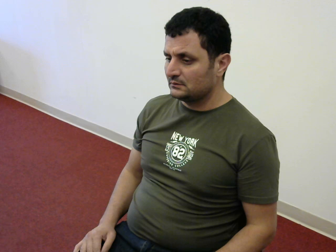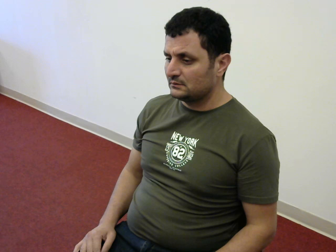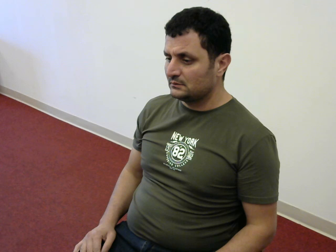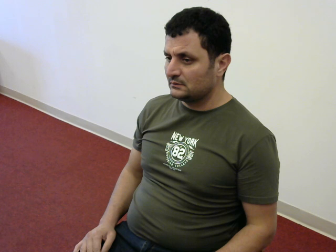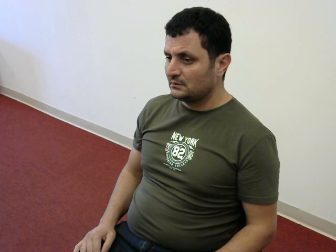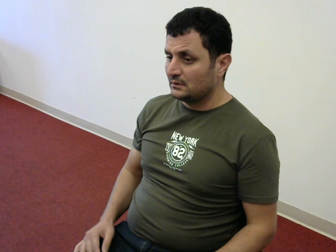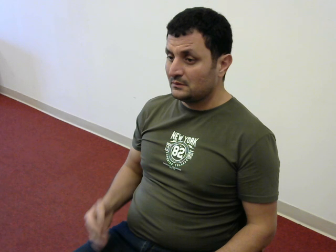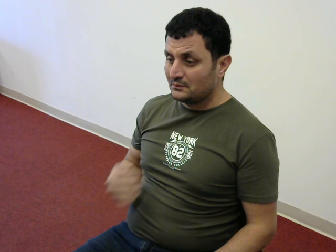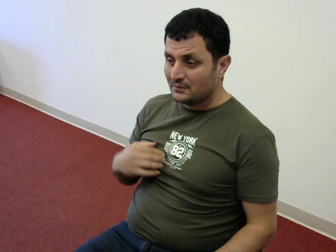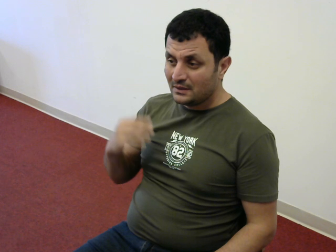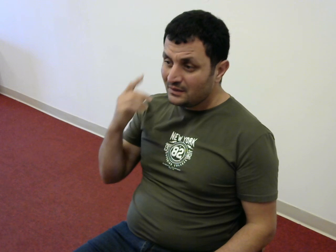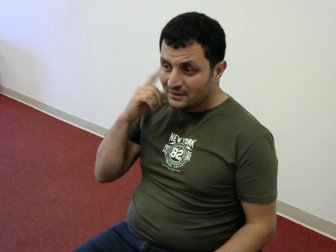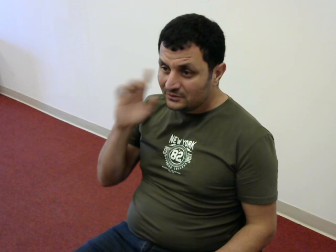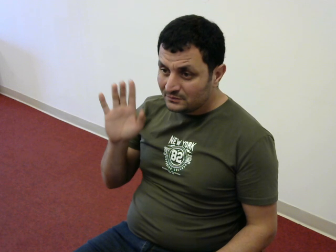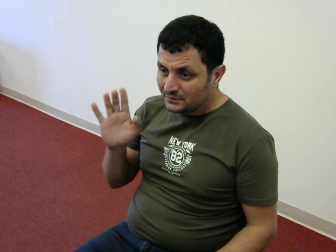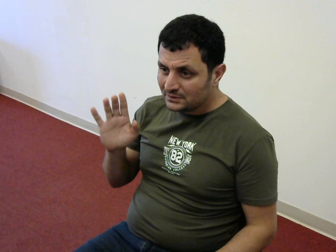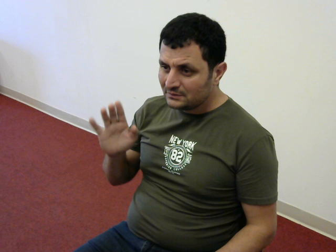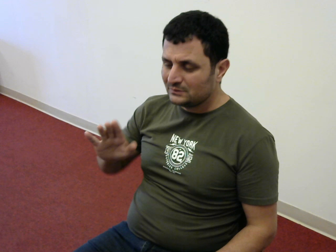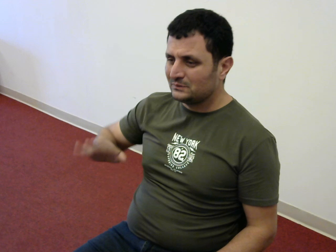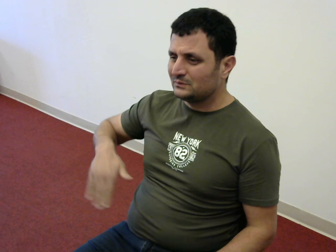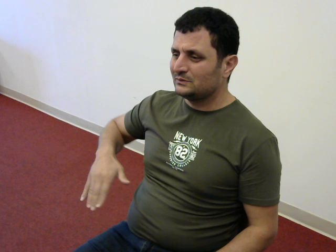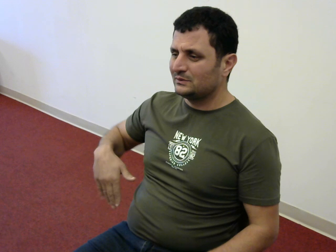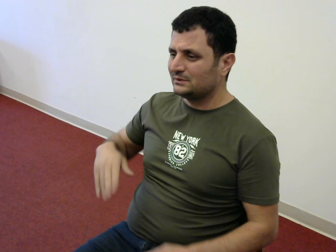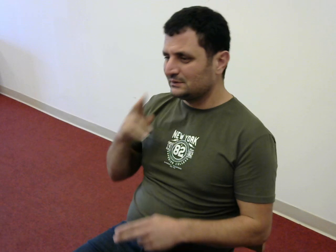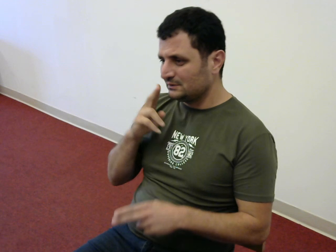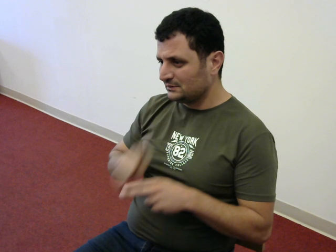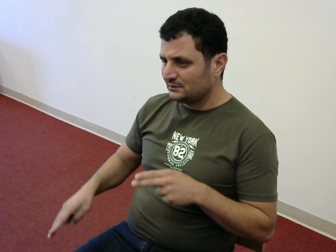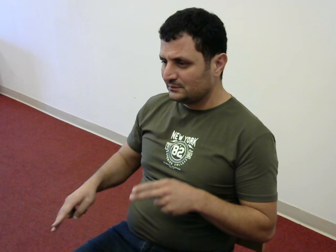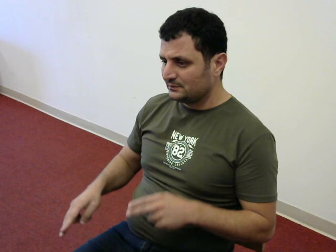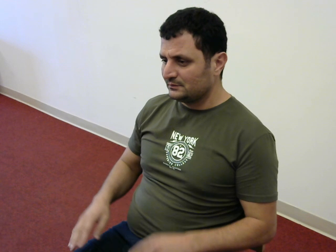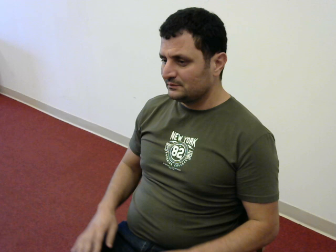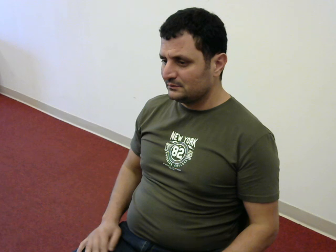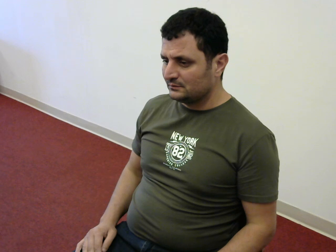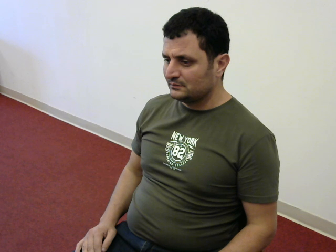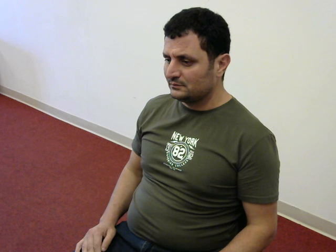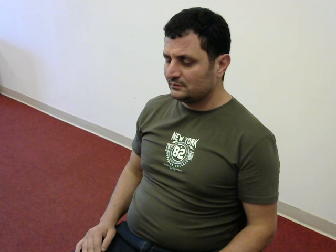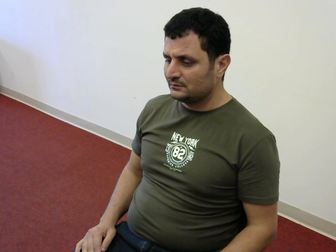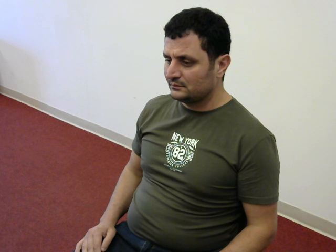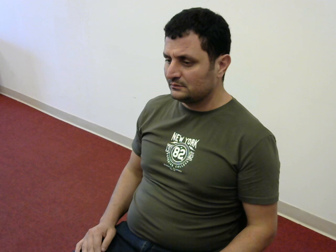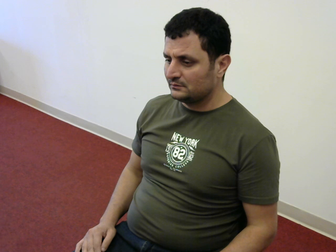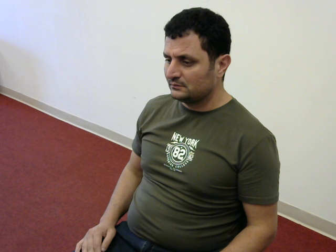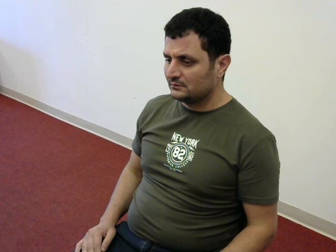Mən eşitməni sonradan itirmişəm